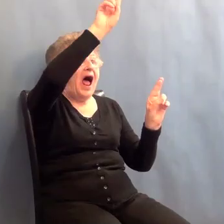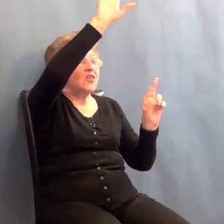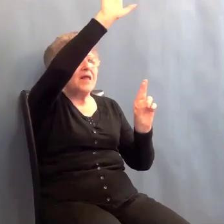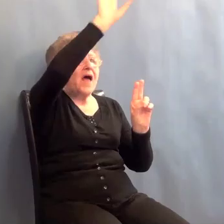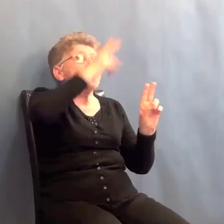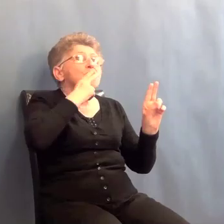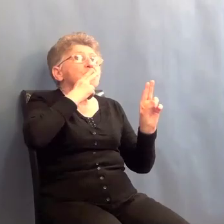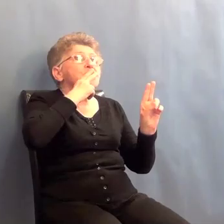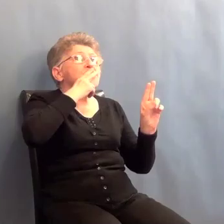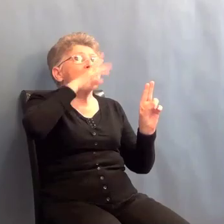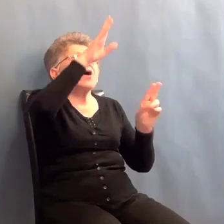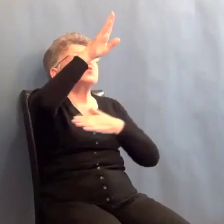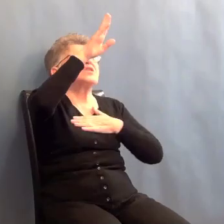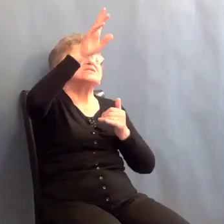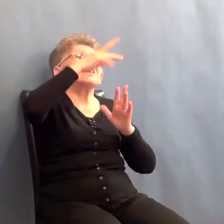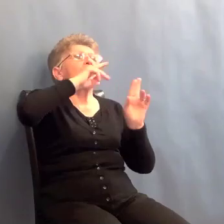Czujnik dymu.